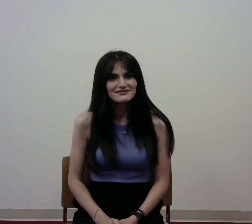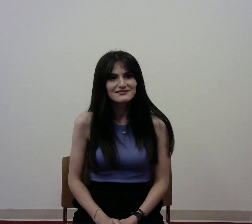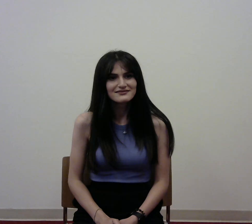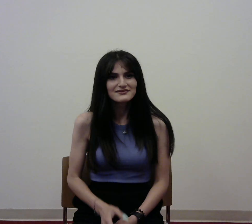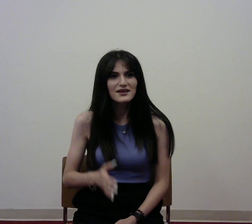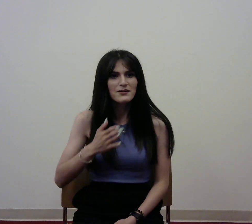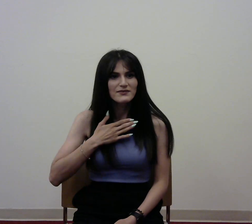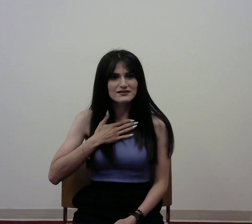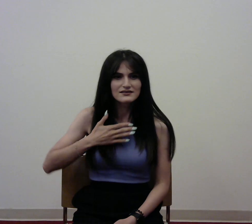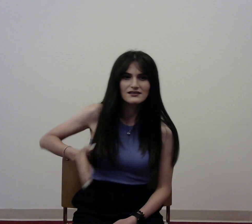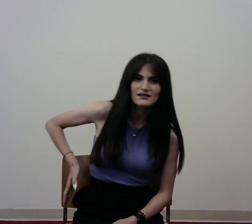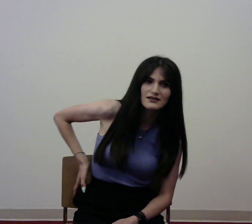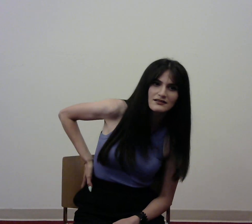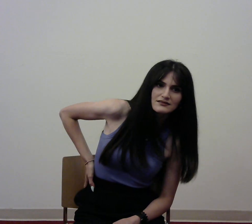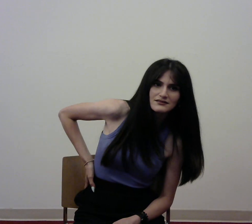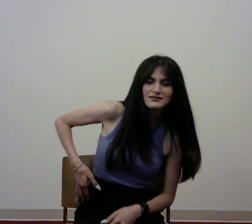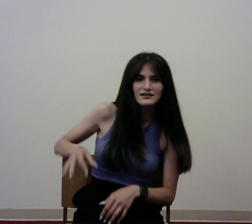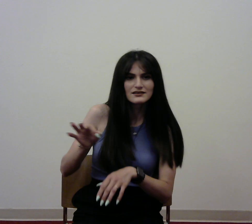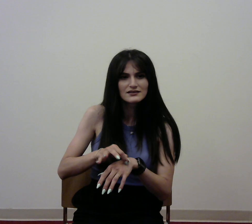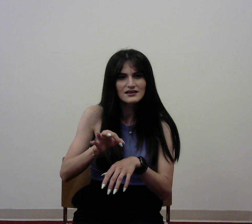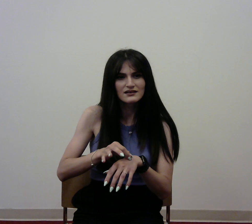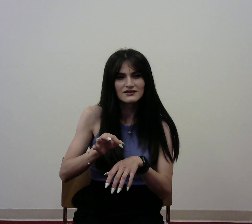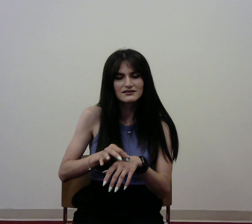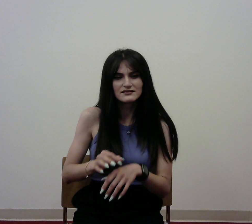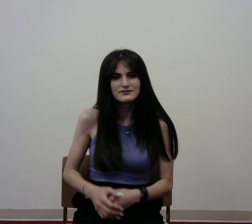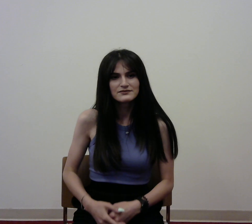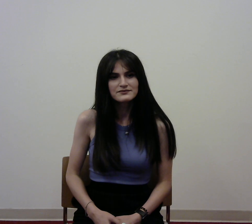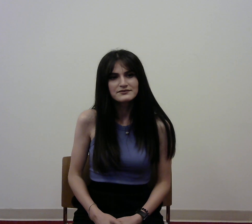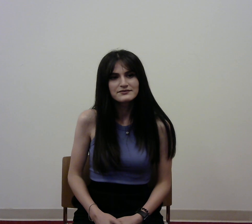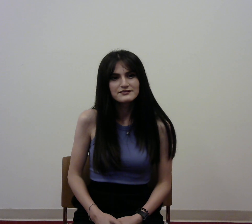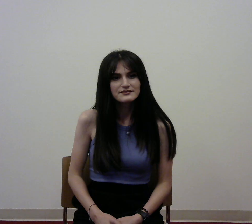Mənim belim ağrıyır